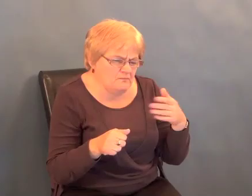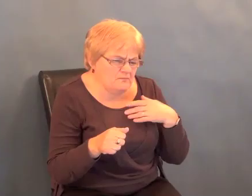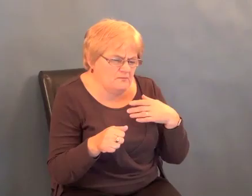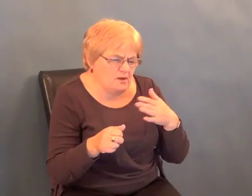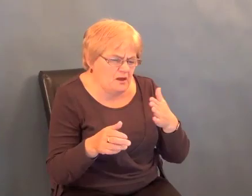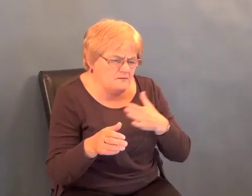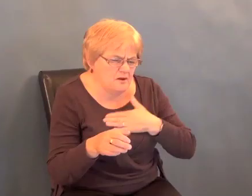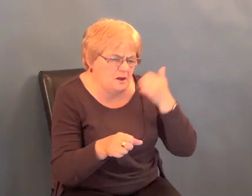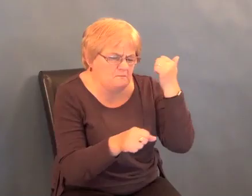Mam pracę.